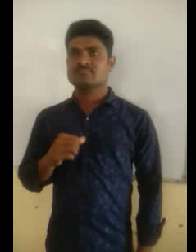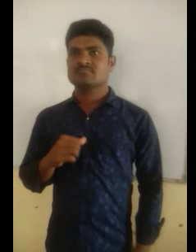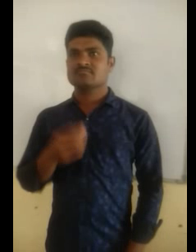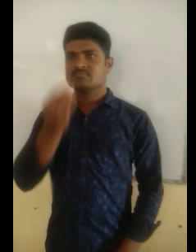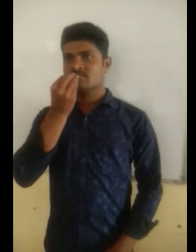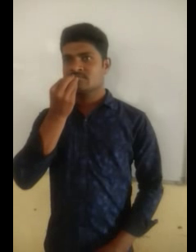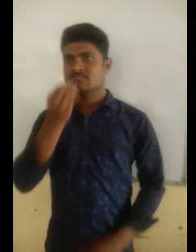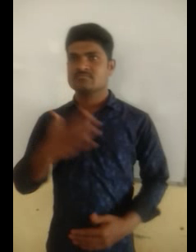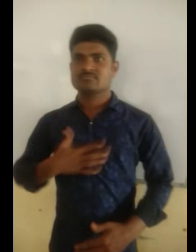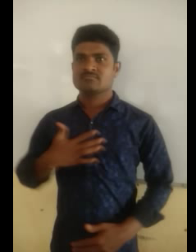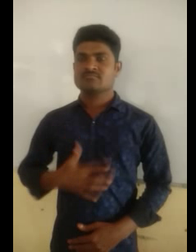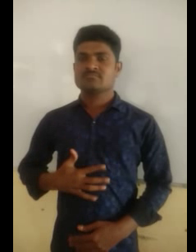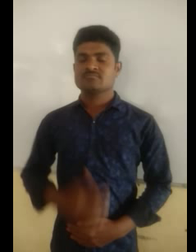i am hungry